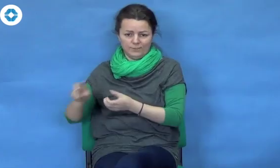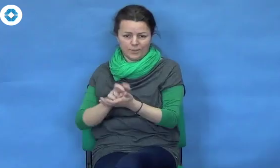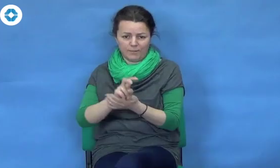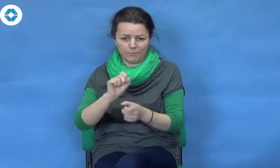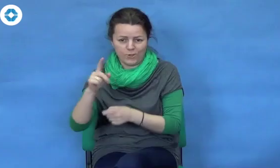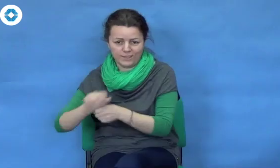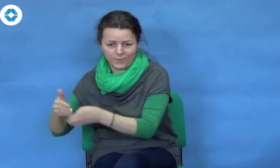Jest, chowa się tam.